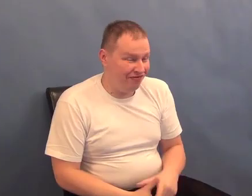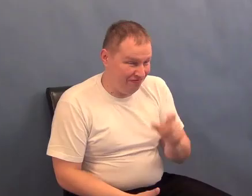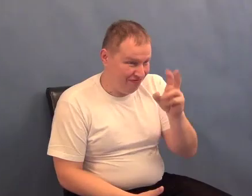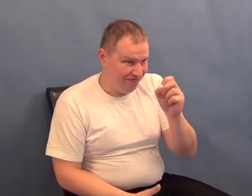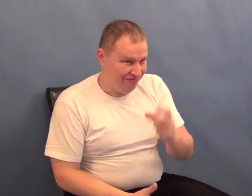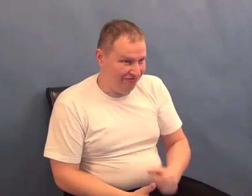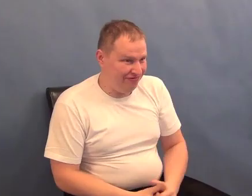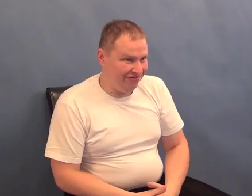Tak, tak.